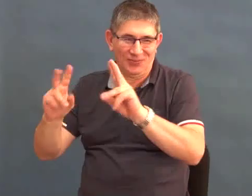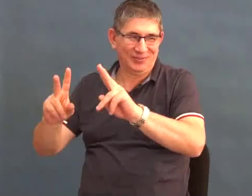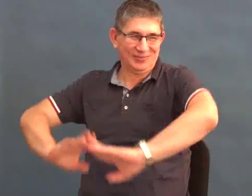OK.